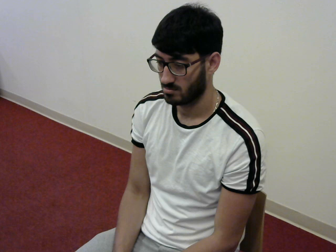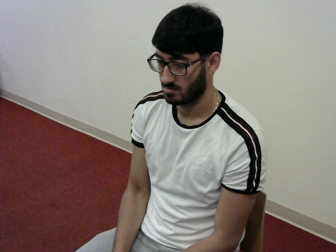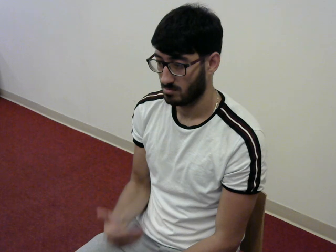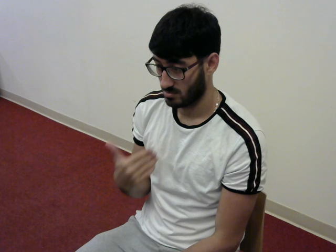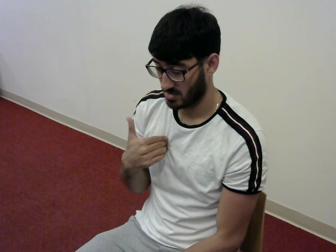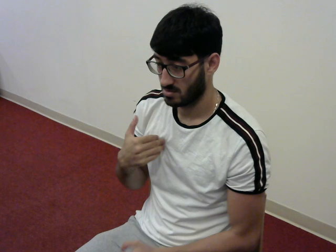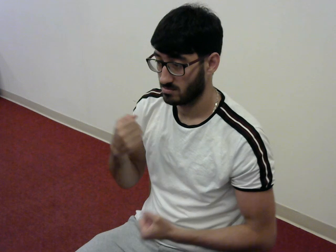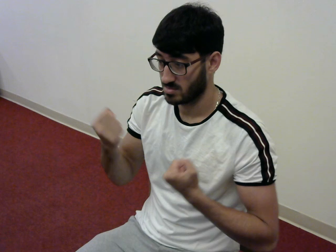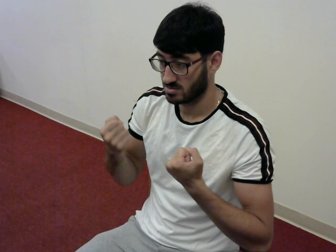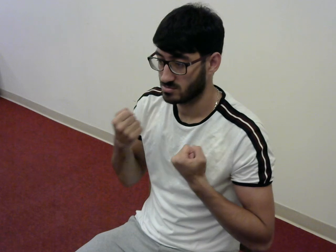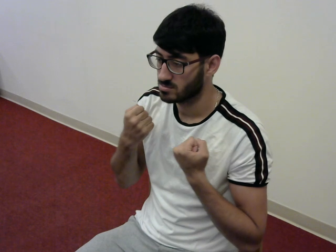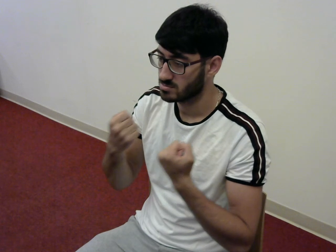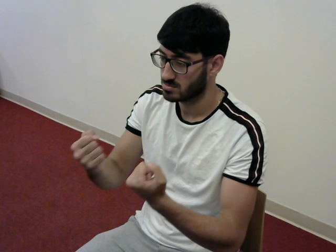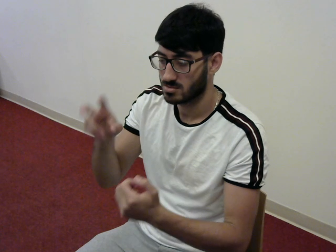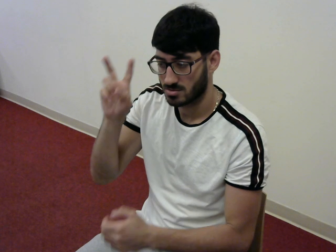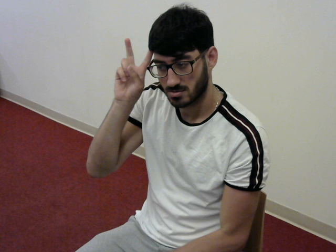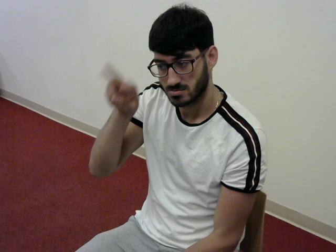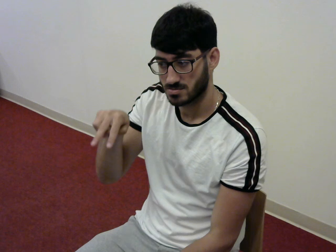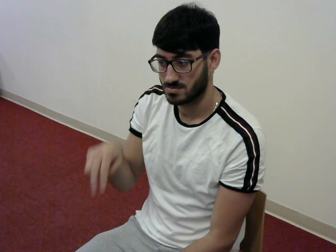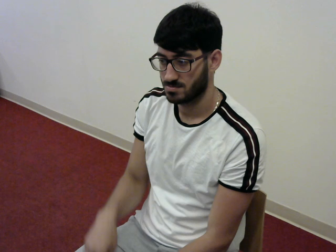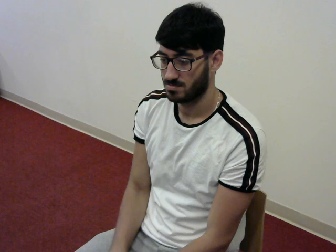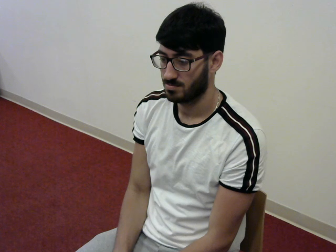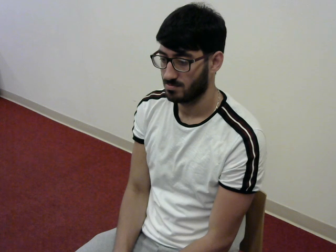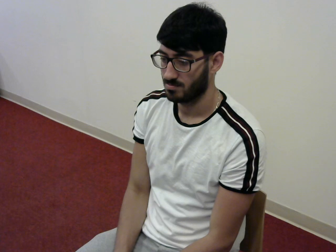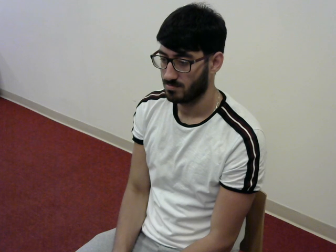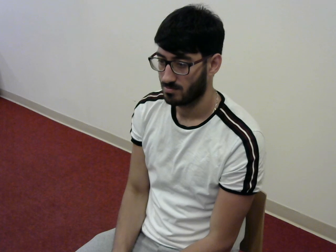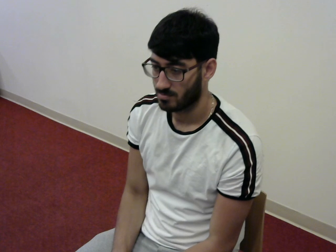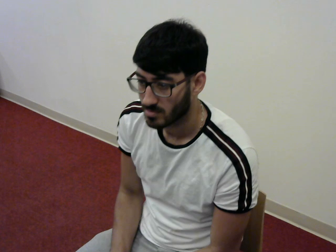Mən avtomobil sürə bilmirəm